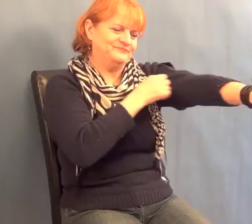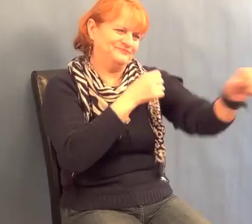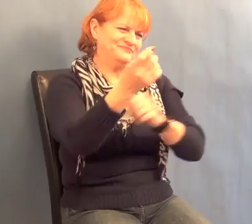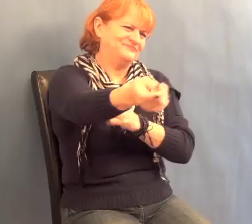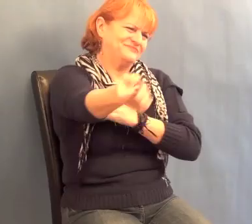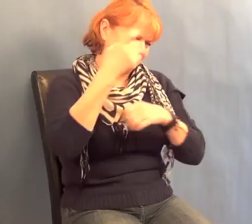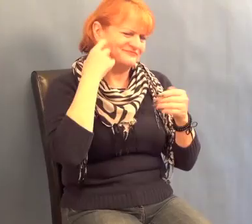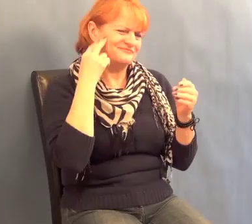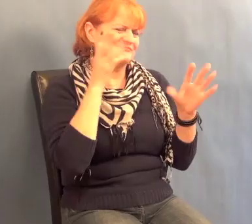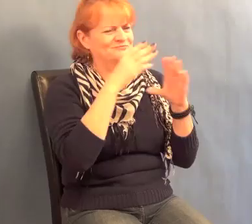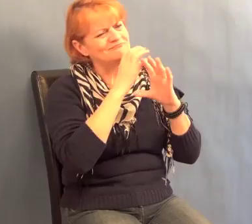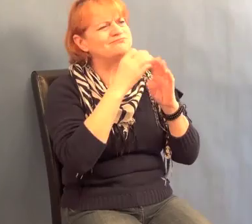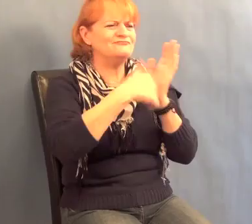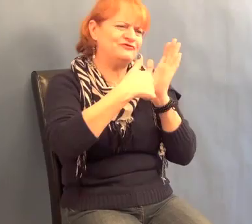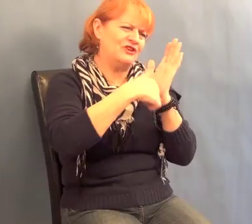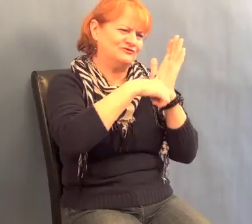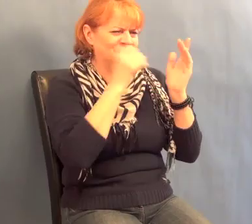Osoby słyszące i głuche są razem w autobusie. Mają całodzienną wycieczkę.